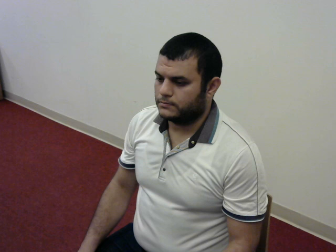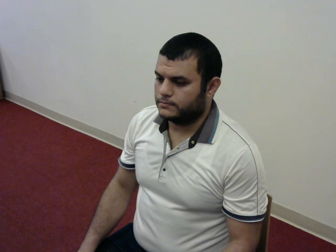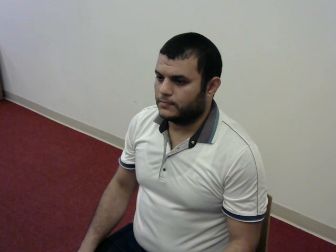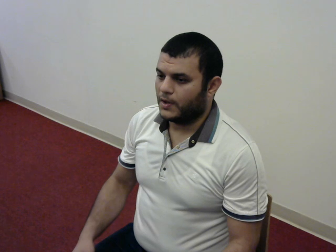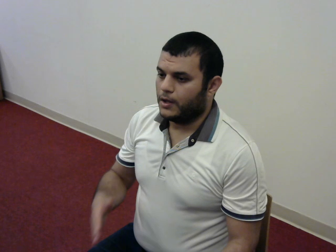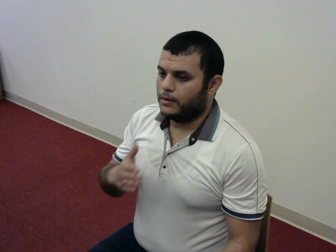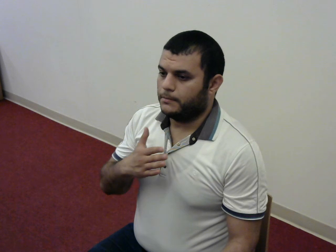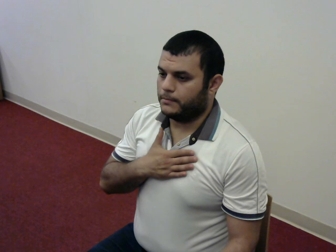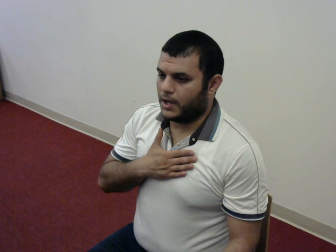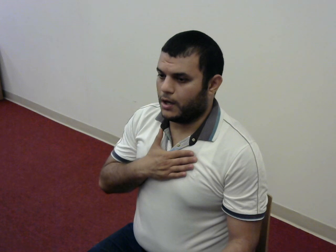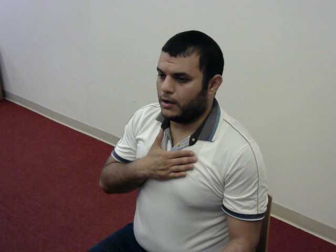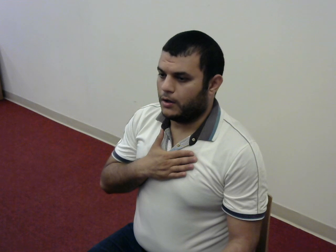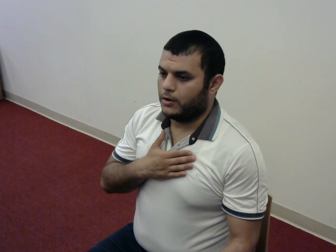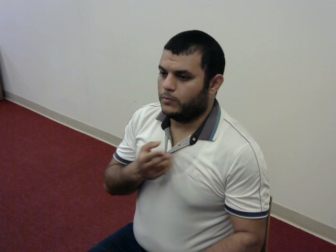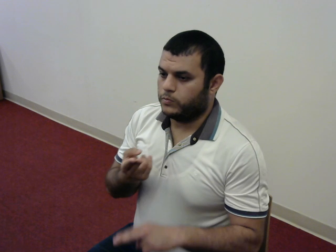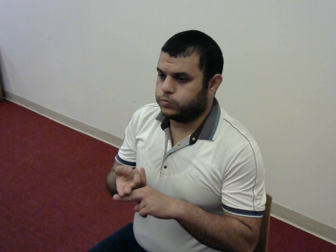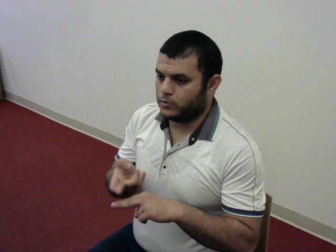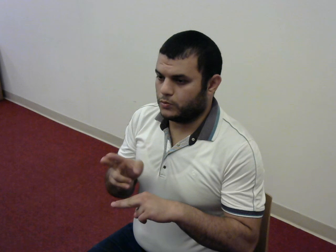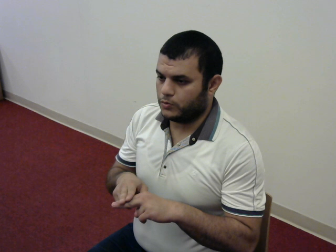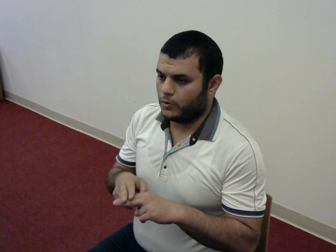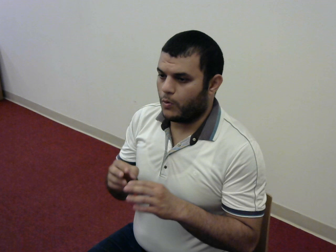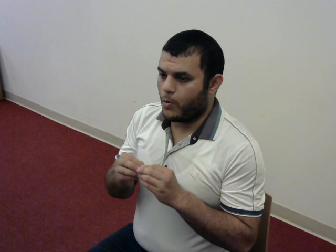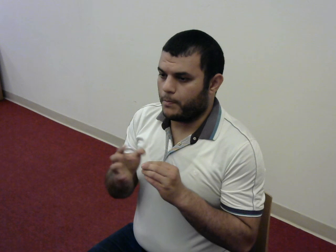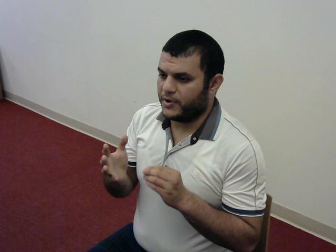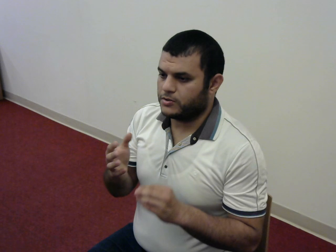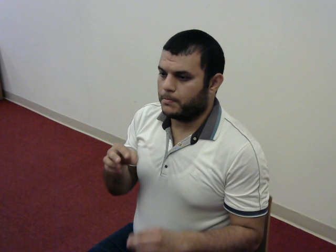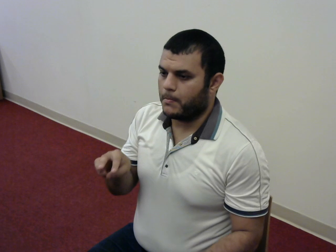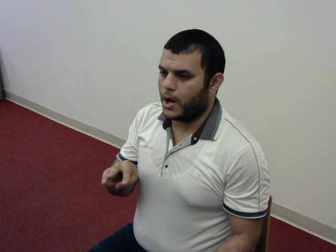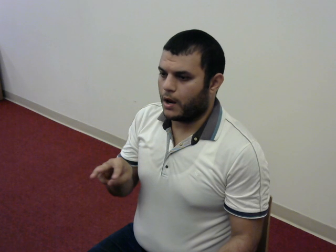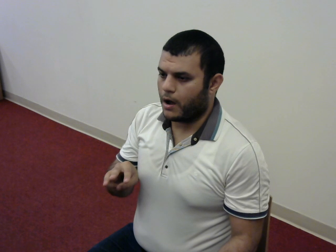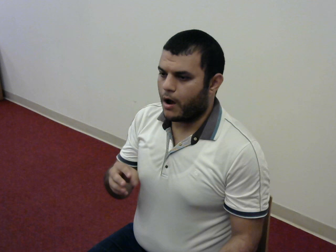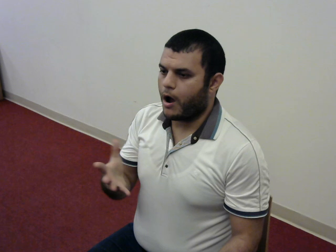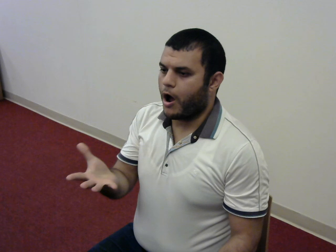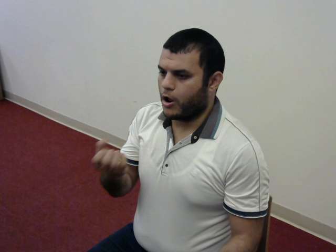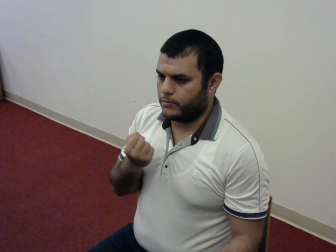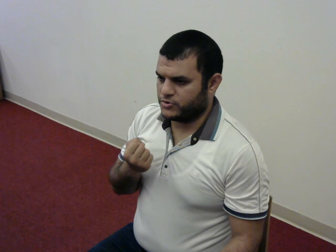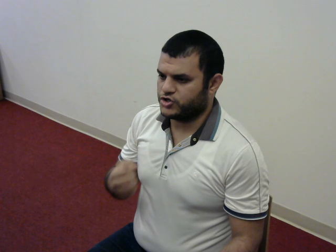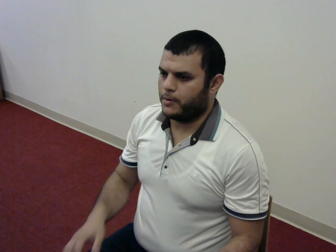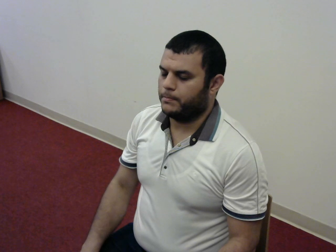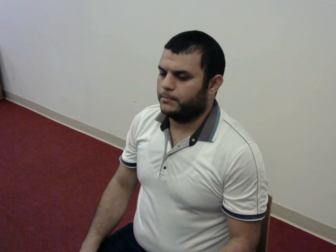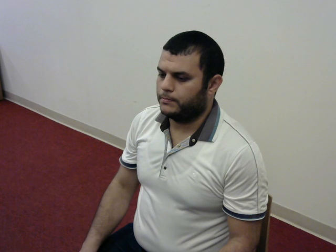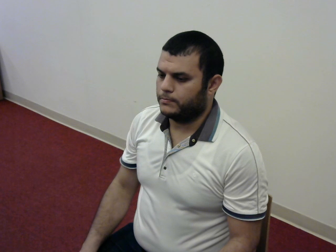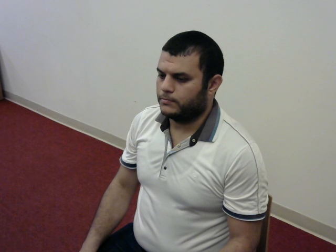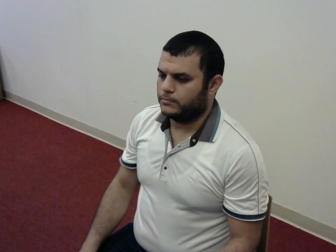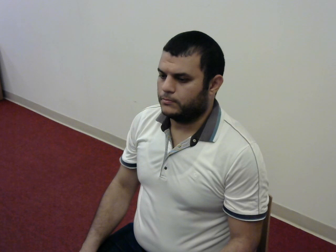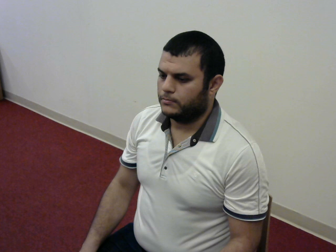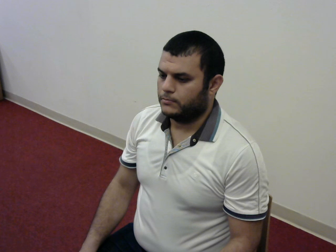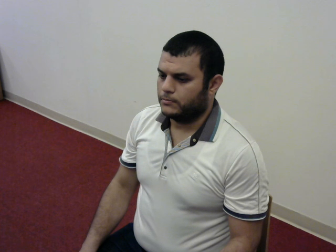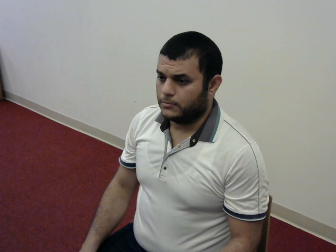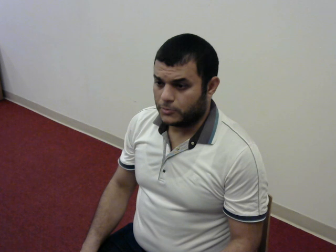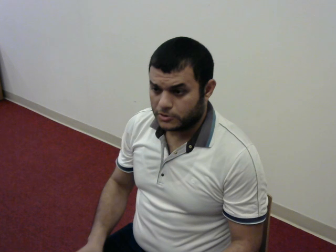Mən bunu 15 manata almışam